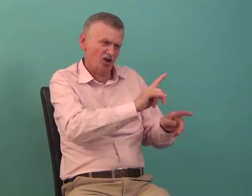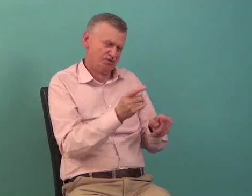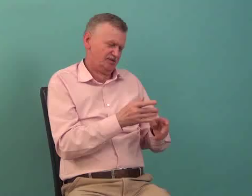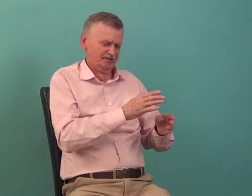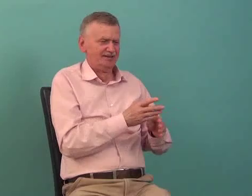Dziewczyna.